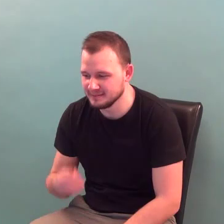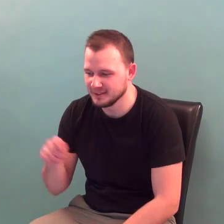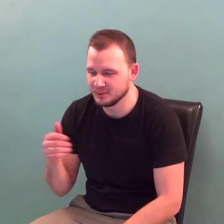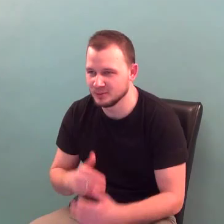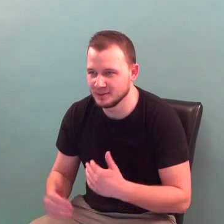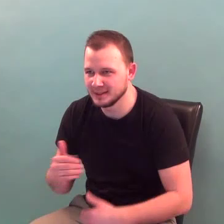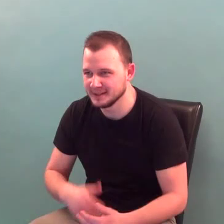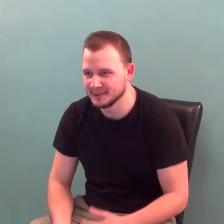Wyjeżdżam w góry.